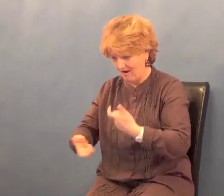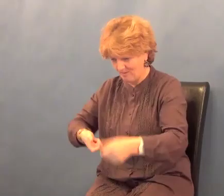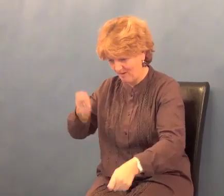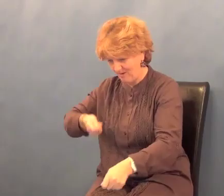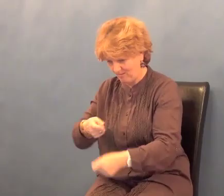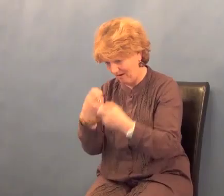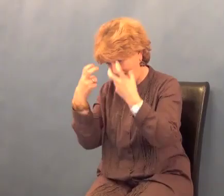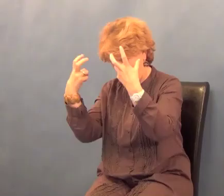Bo ten drugi stuka w płot jak w cymbałki.